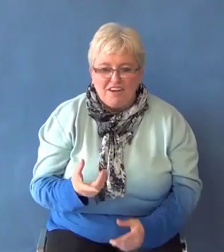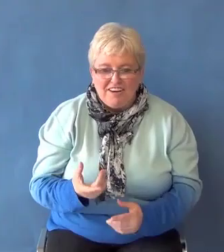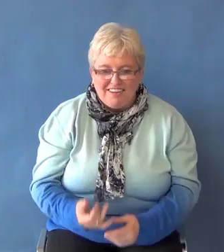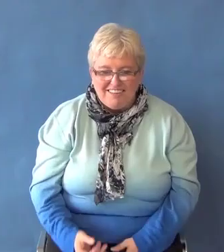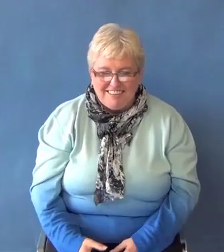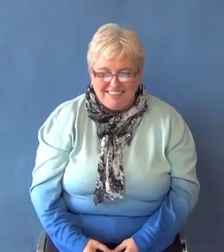A co?